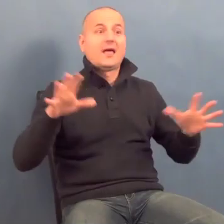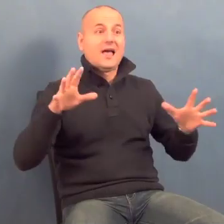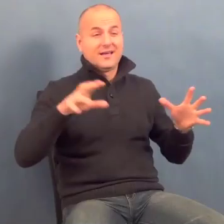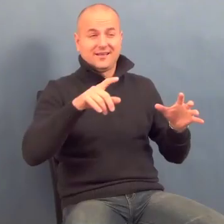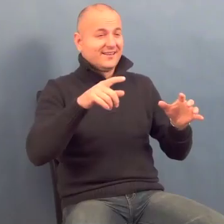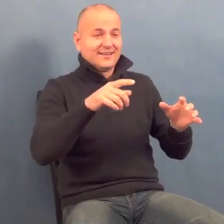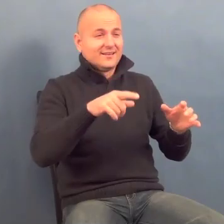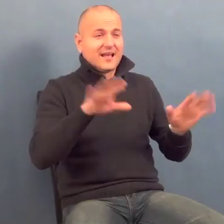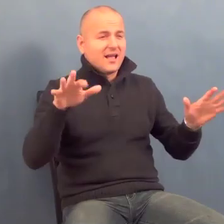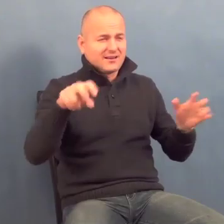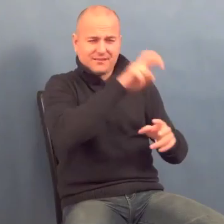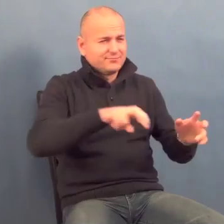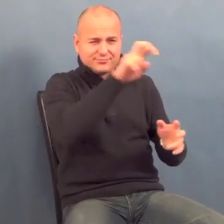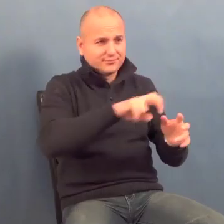Ptak fruwa w koło w klatce jak oszalały.